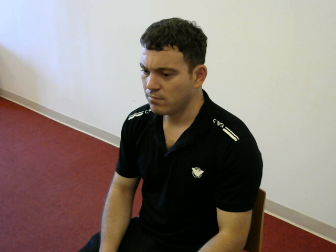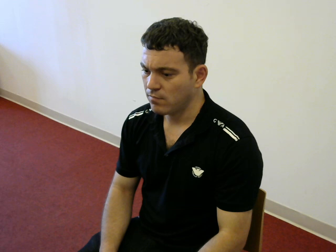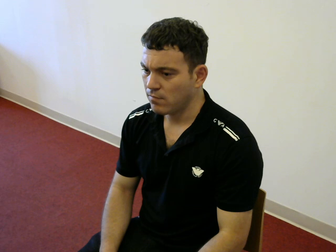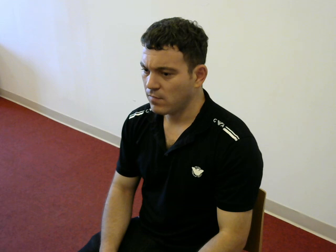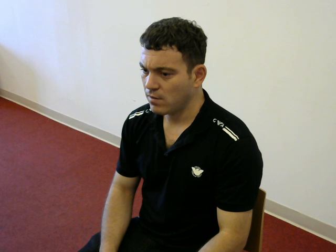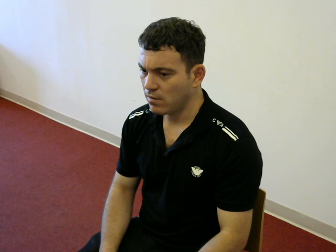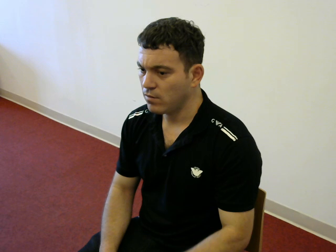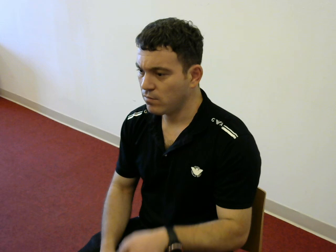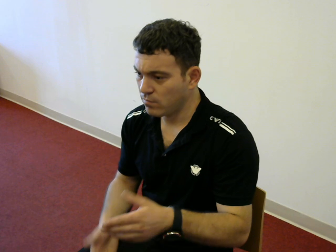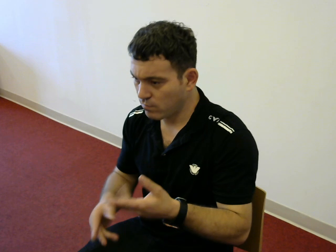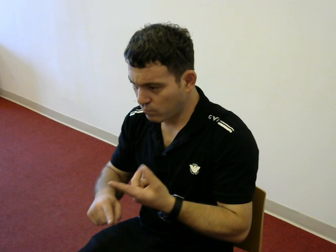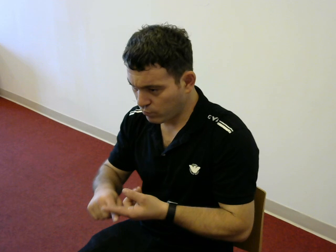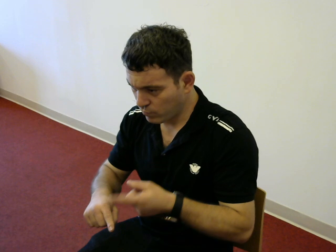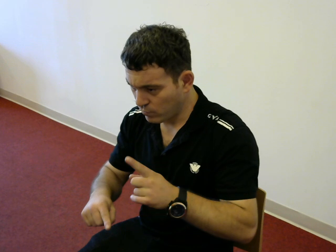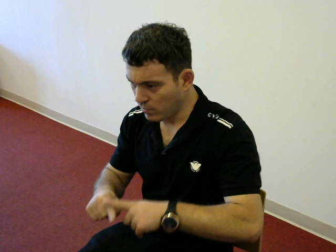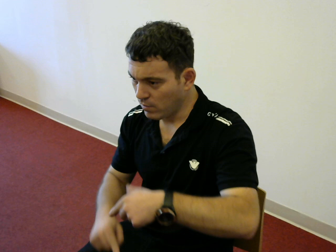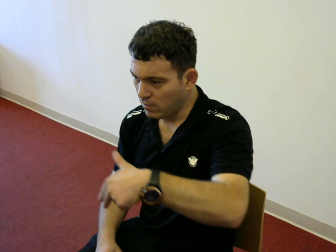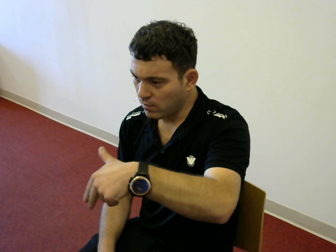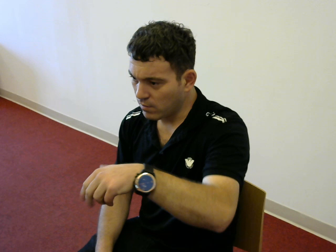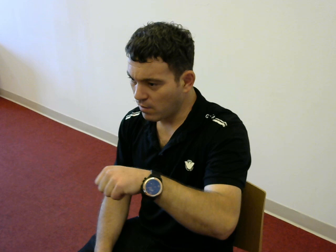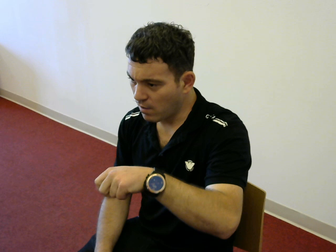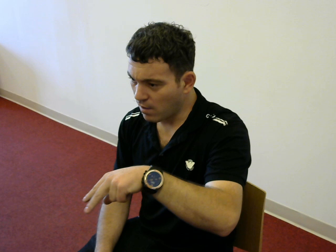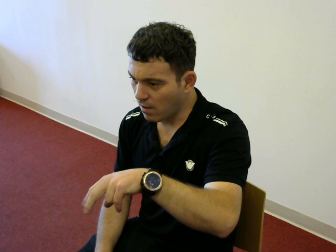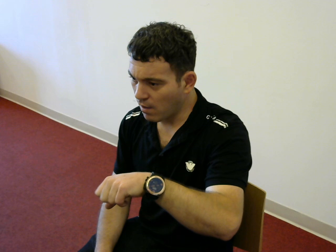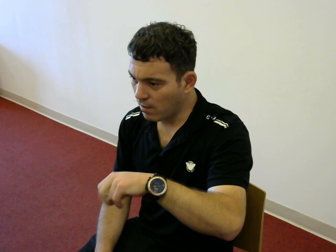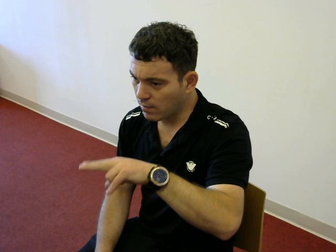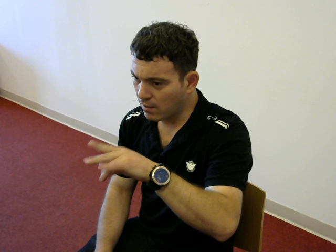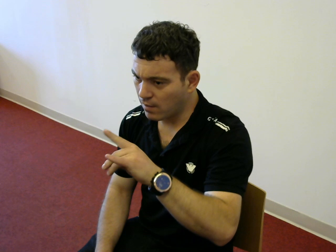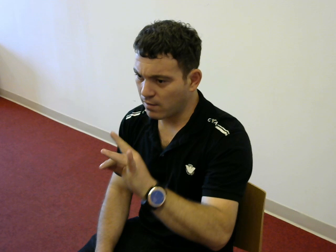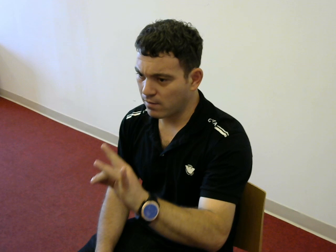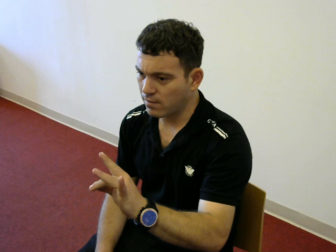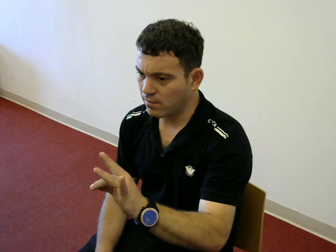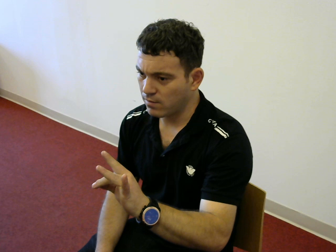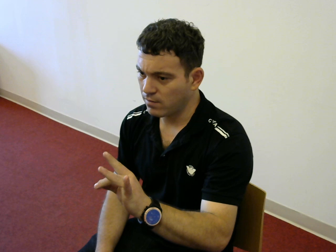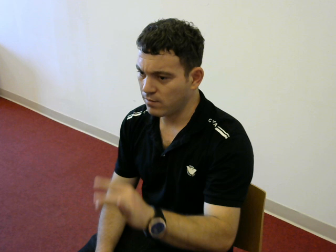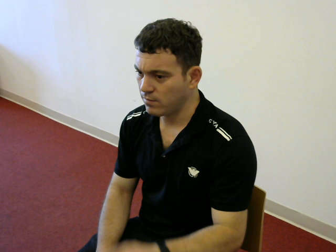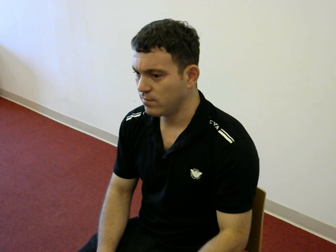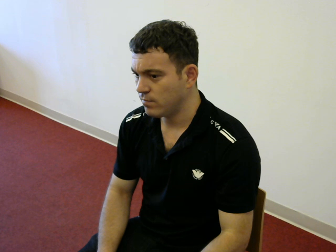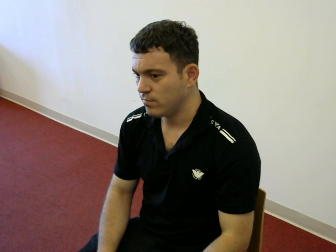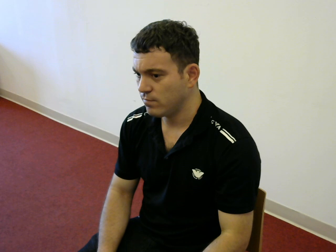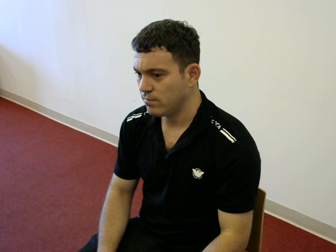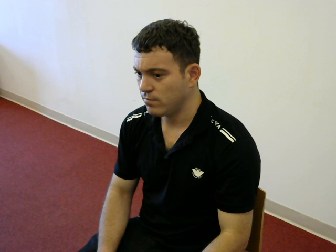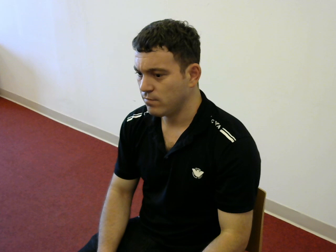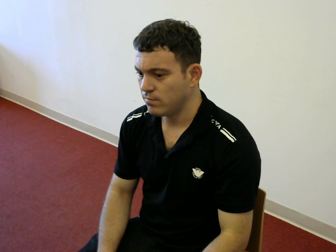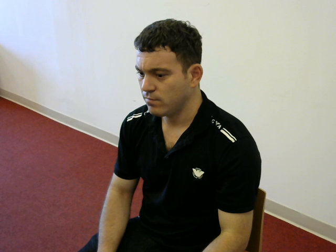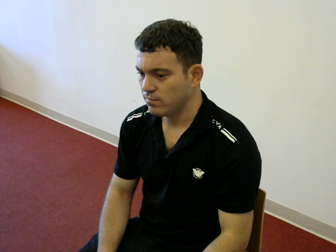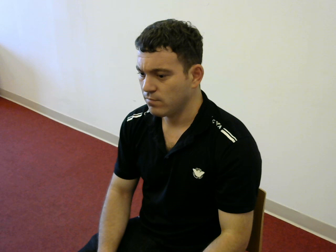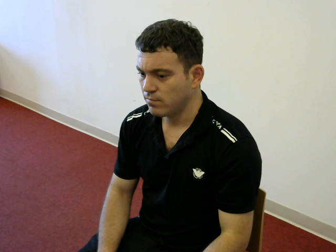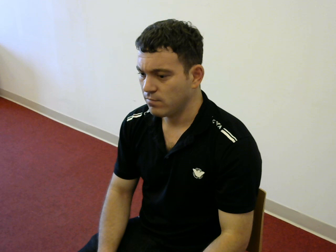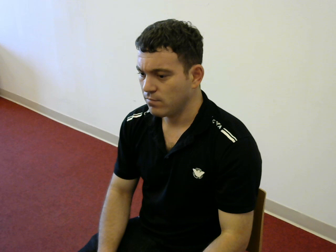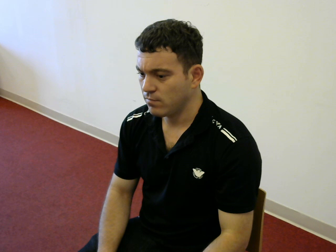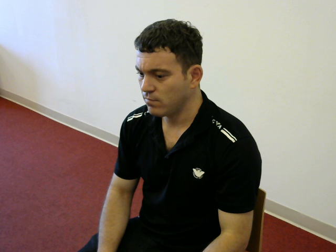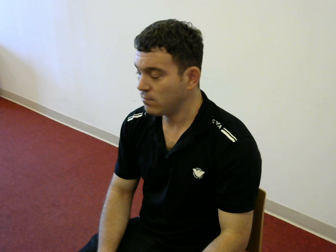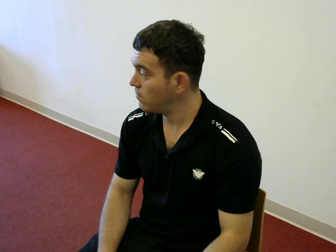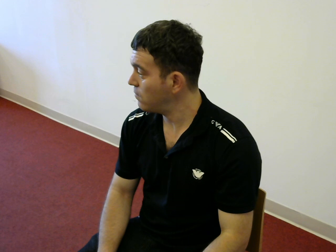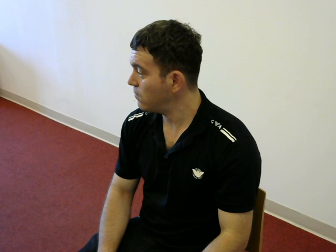Bu halaldır?